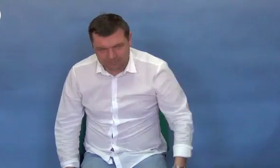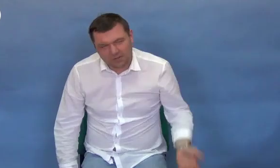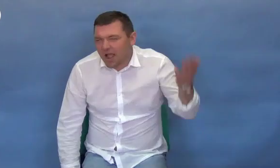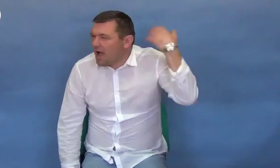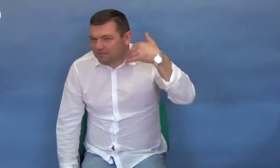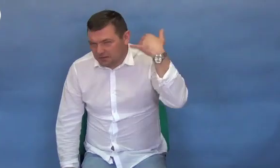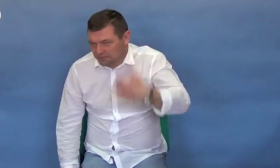Kiedyś było inaczej.